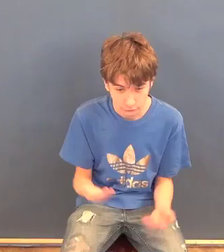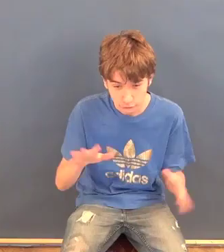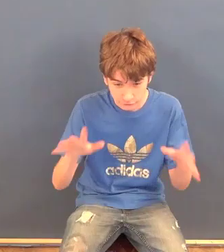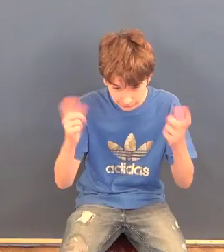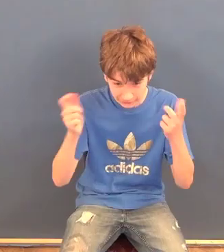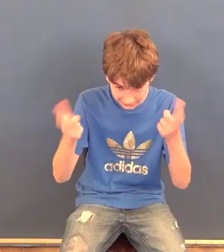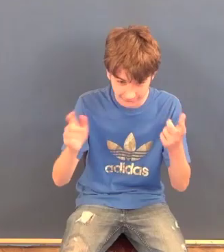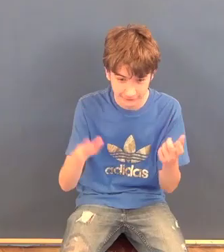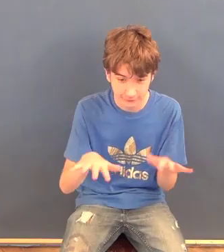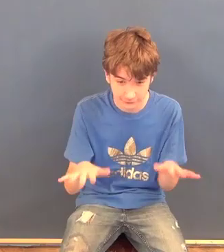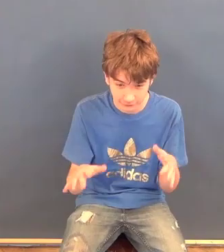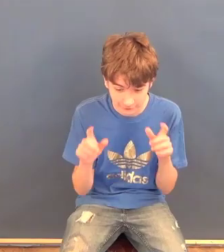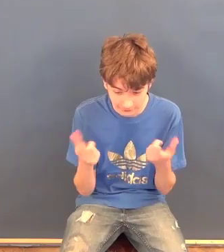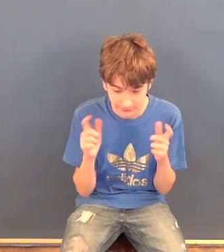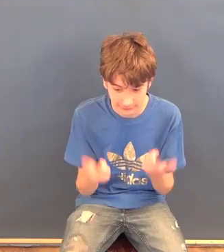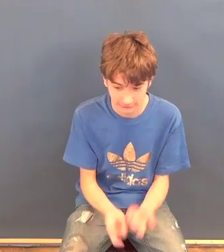Jest dużo wypadków.